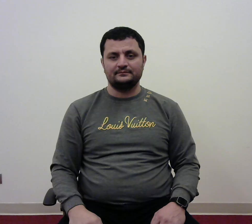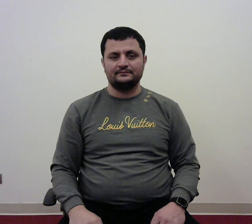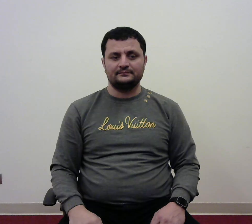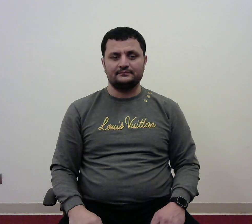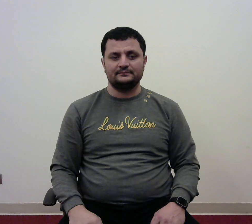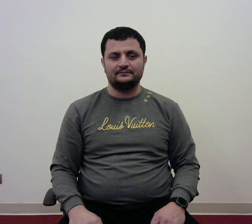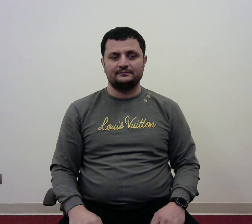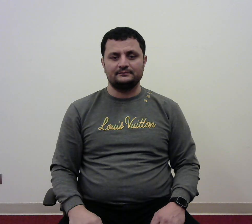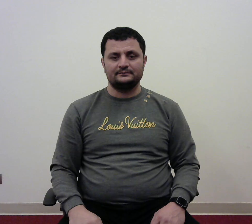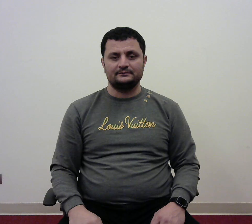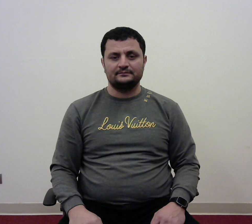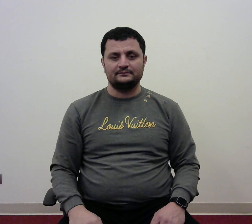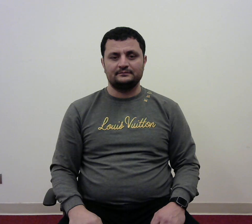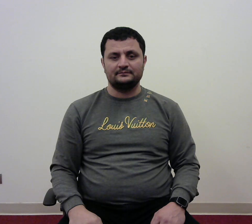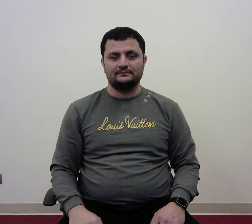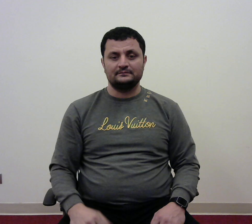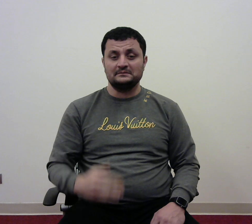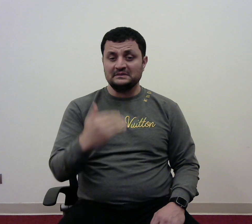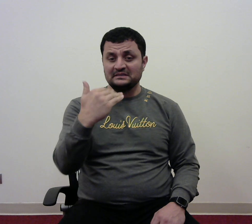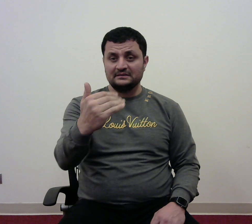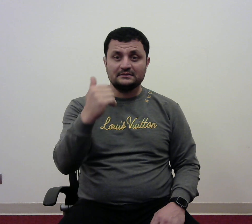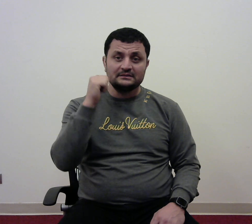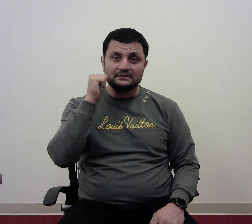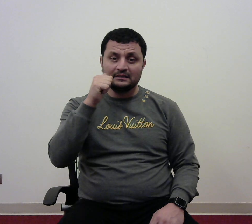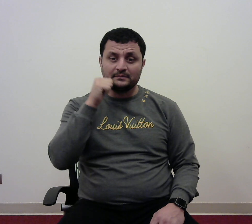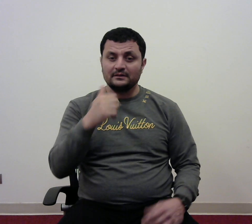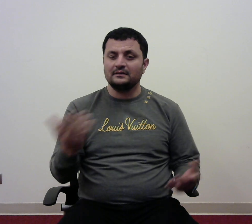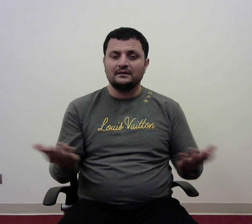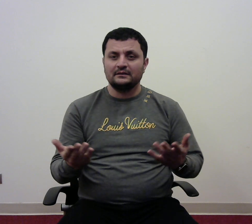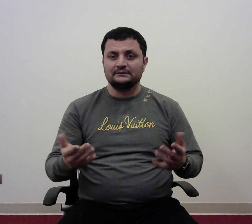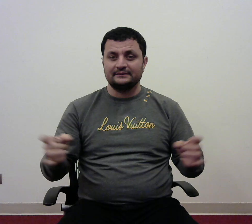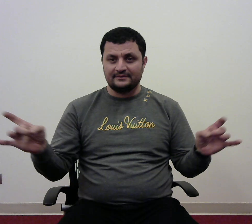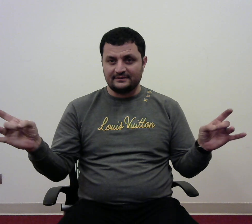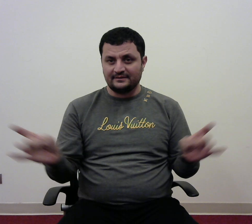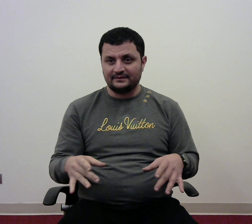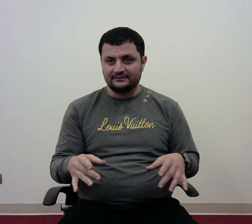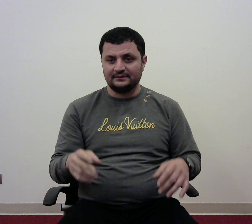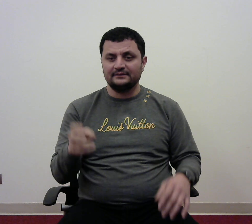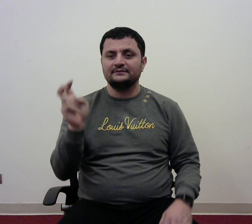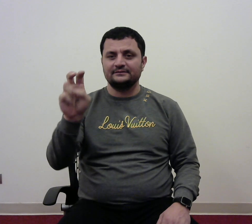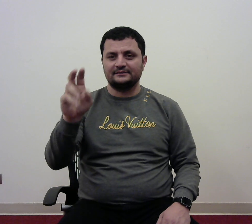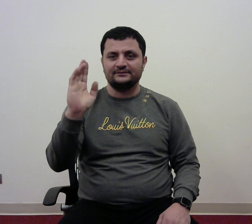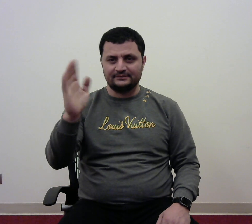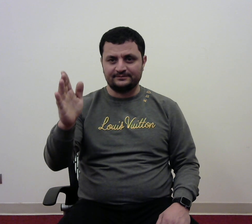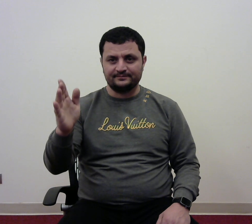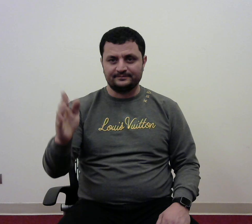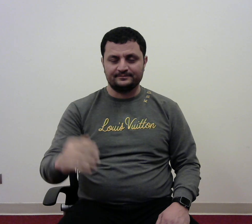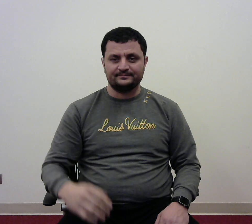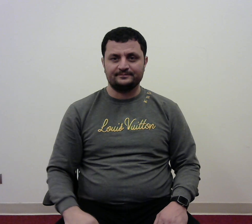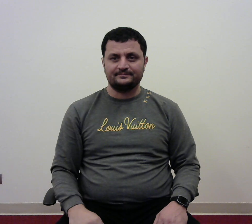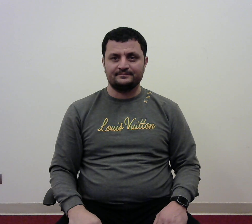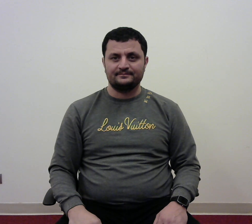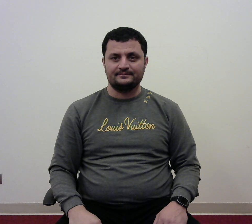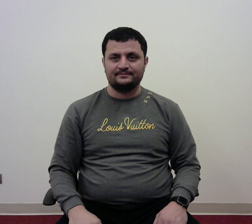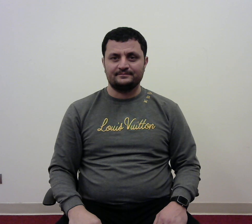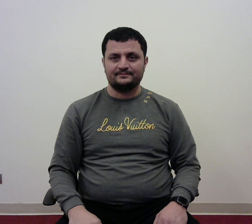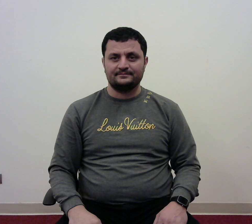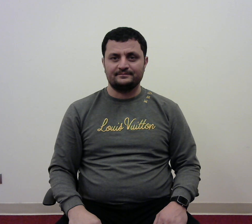Siz sabah hansı restorana gedəcəksiniz?